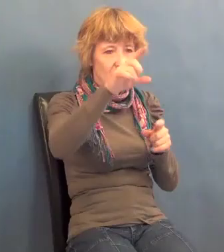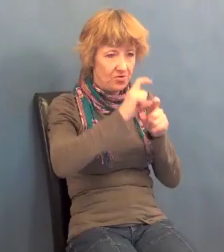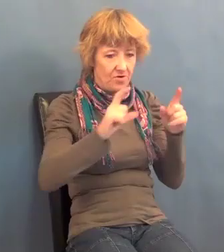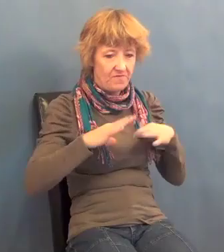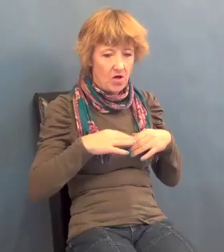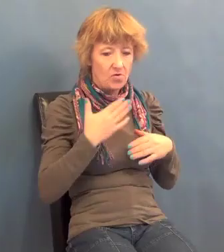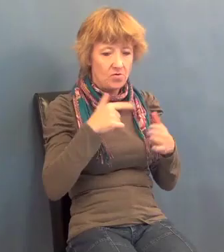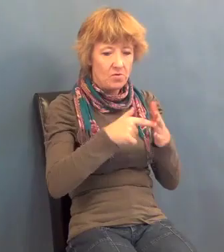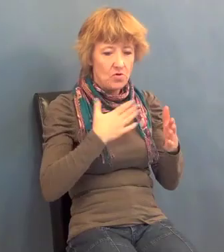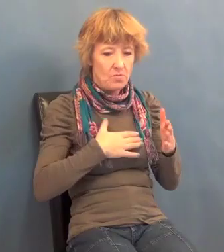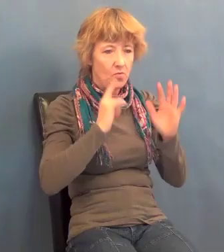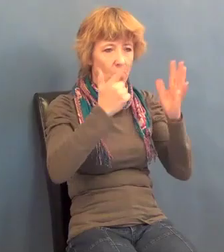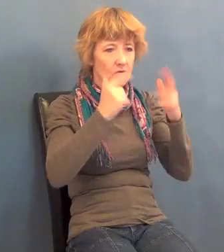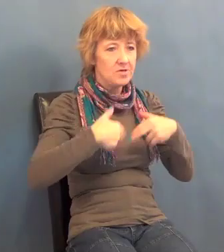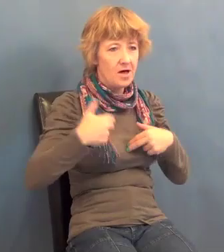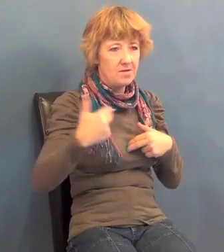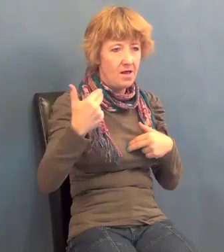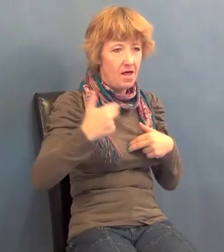Czy masz wolne w sobotę siódmego?